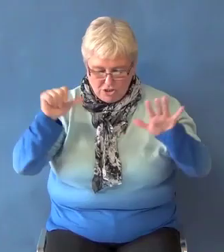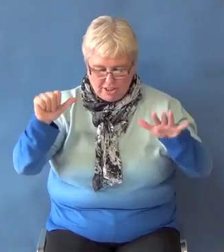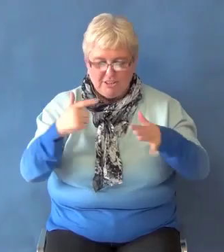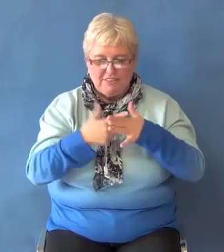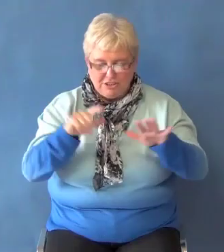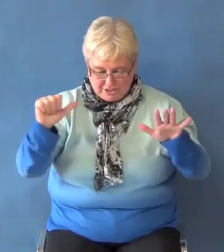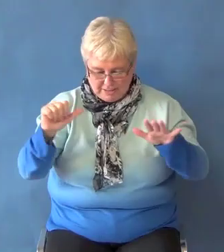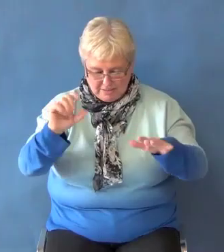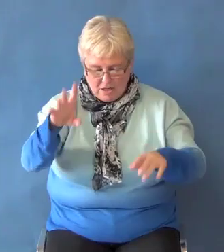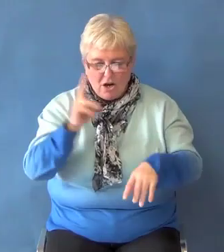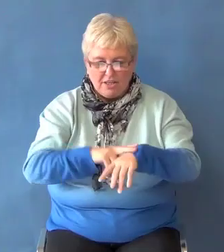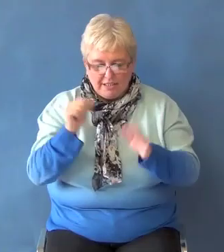Dwudziesty szósty, dwudziesty szósty.